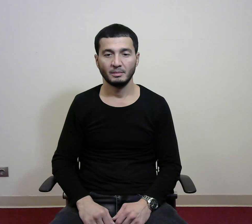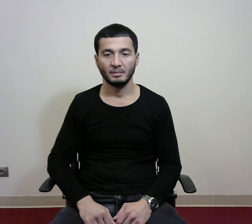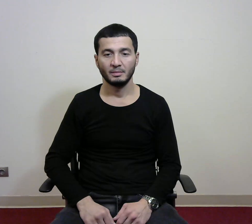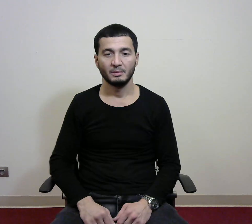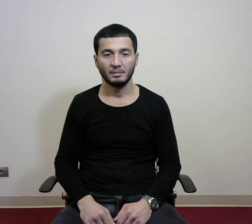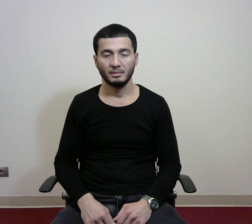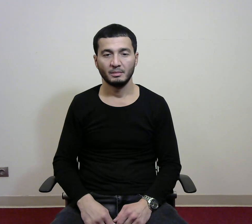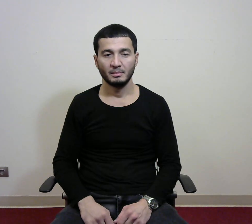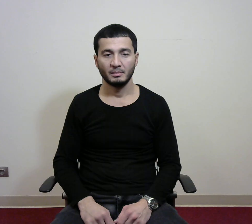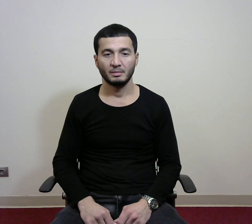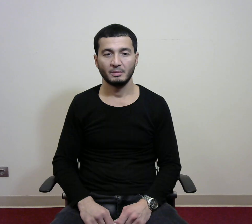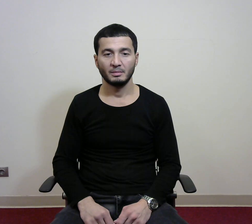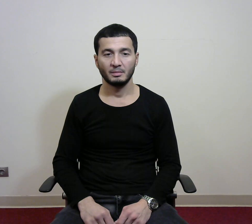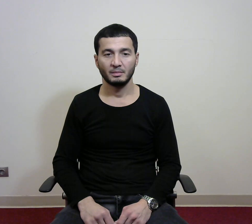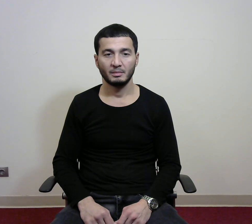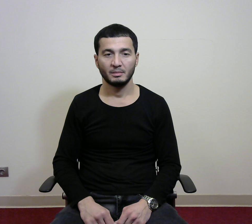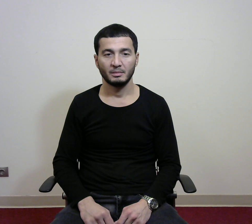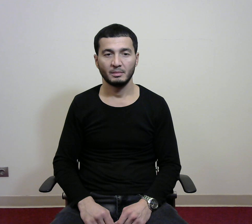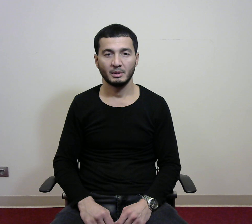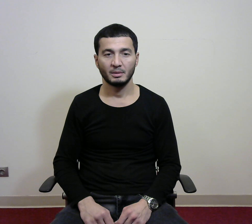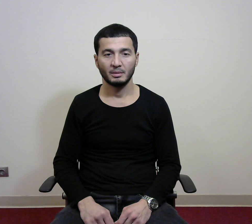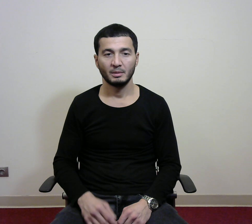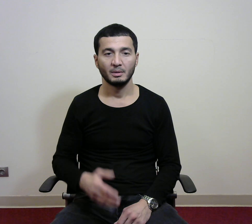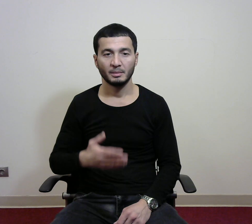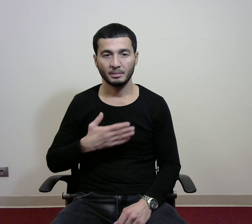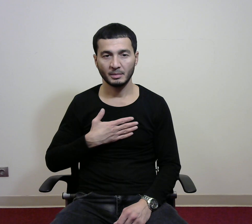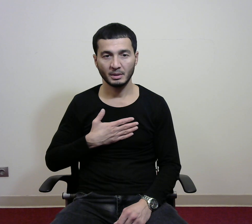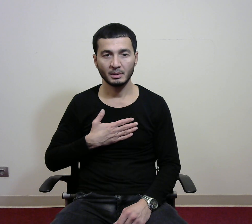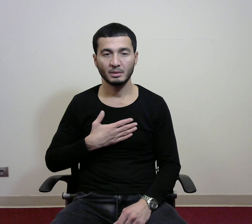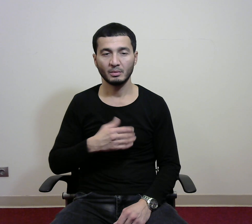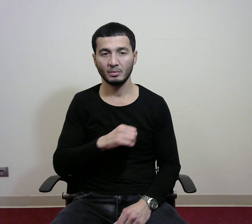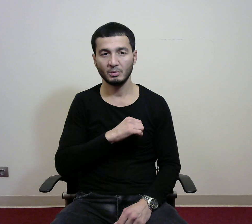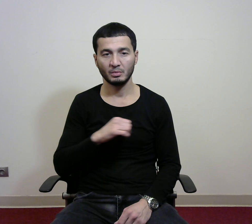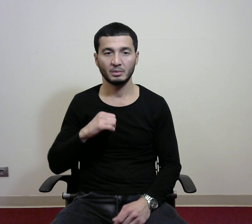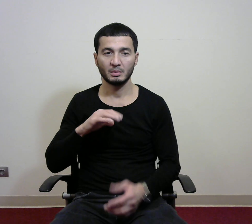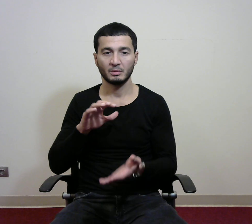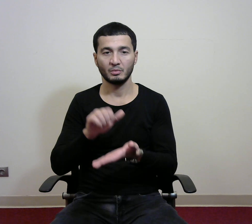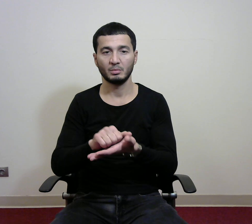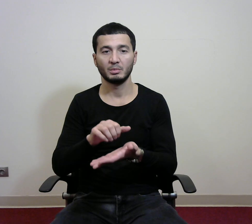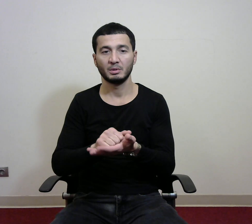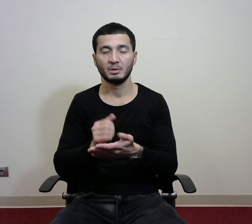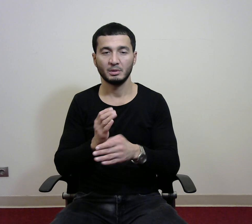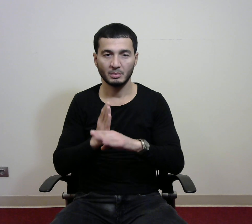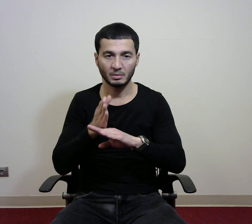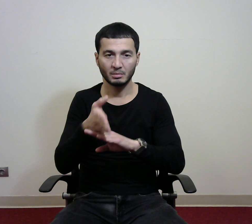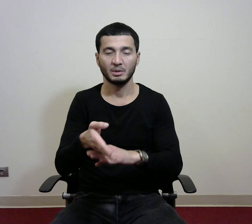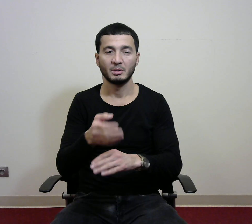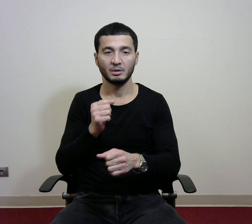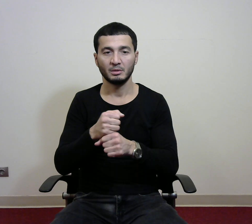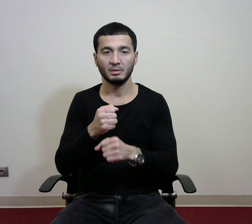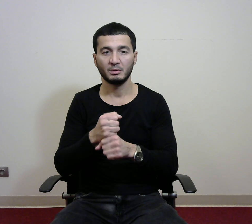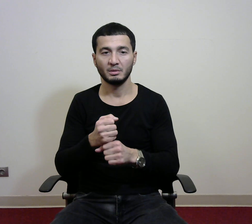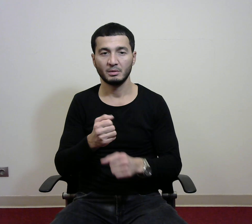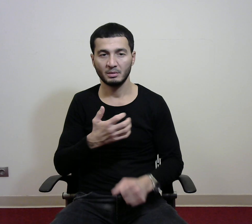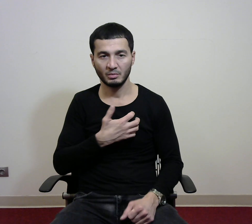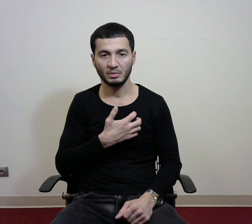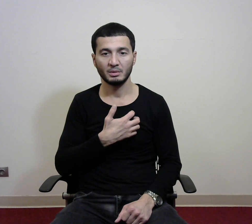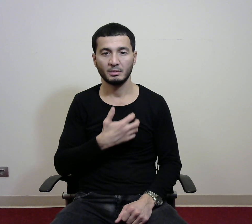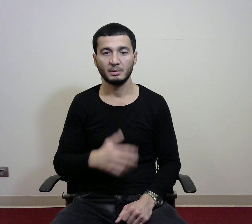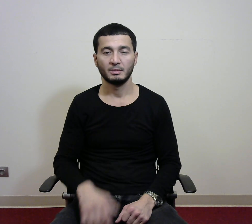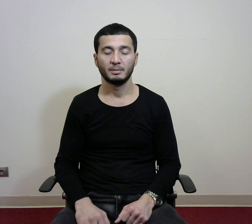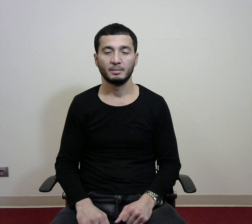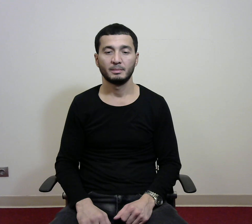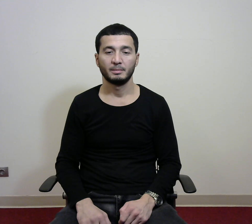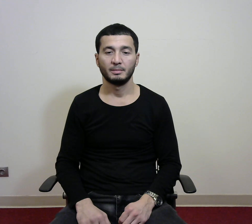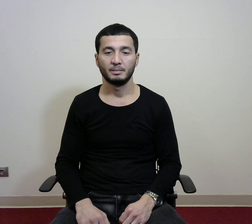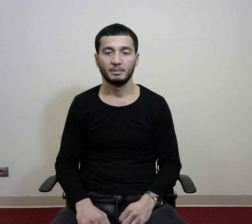Mən özünüməşğulluğa müraciət etmək istəyirəm